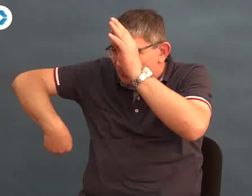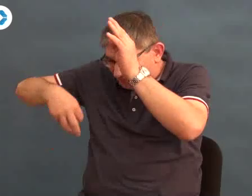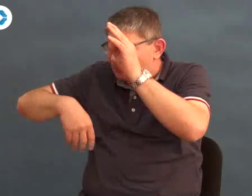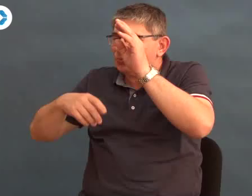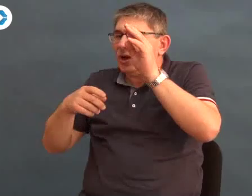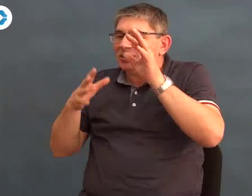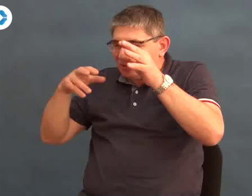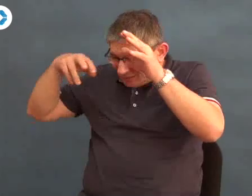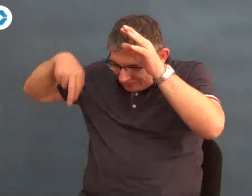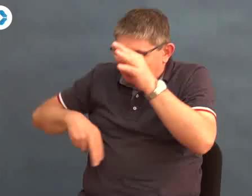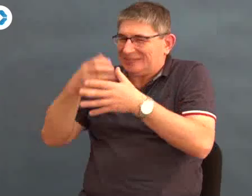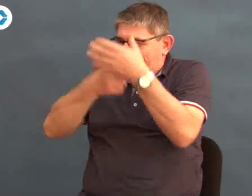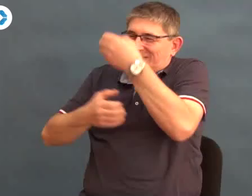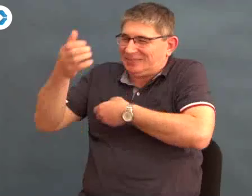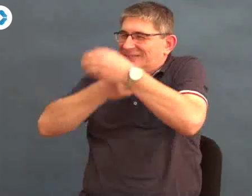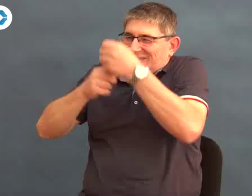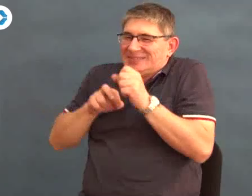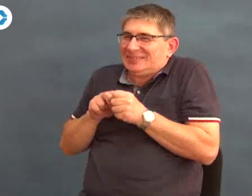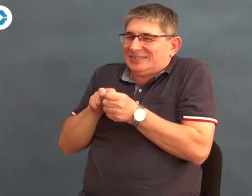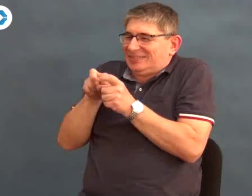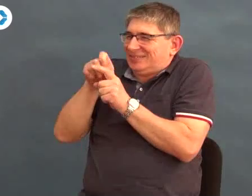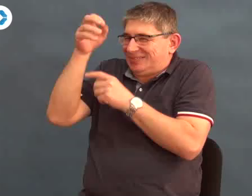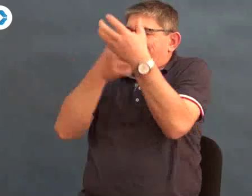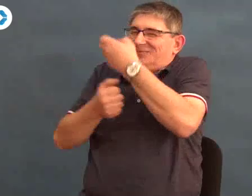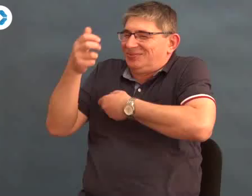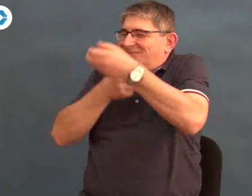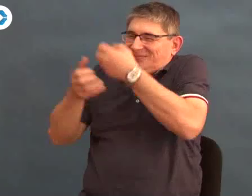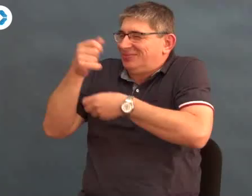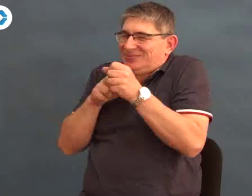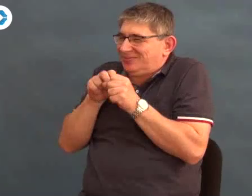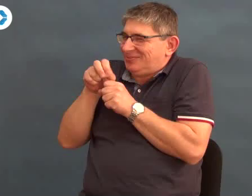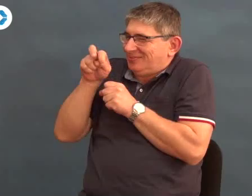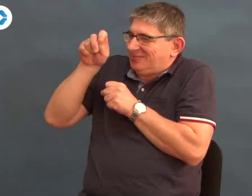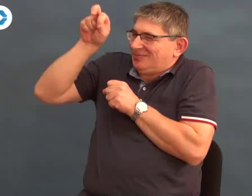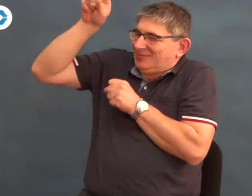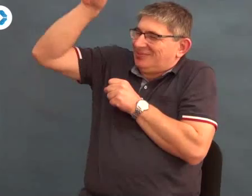Kot wspina się na górę po rynnie.